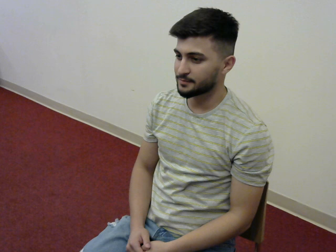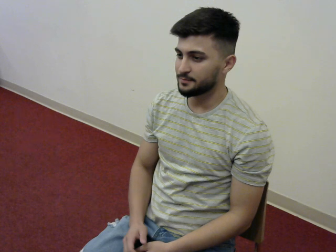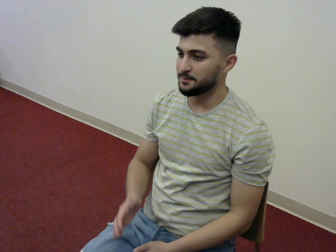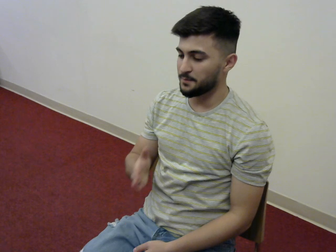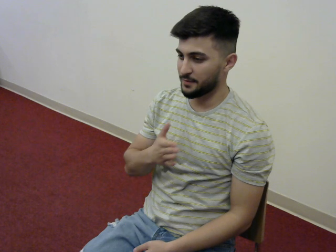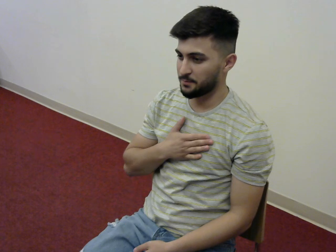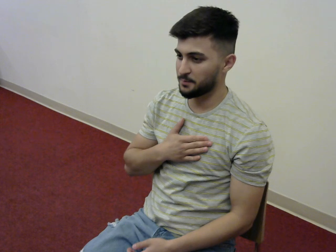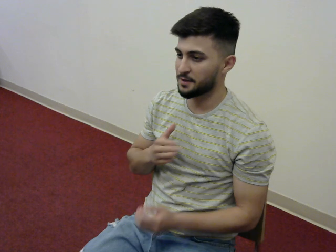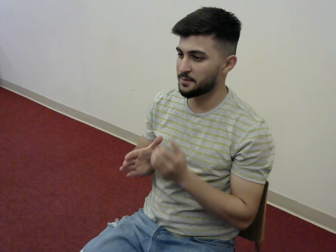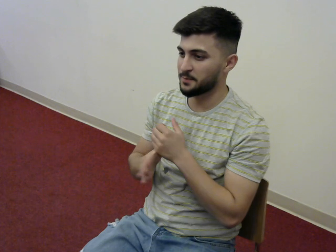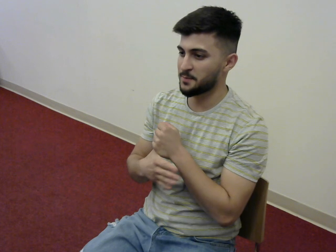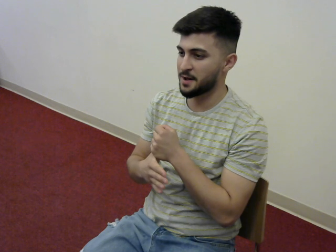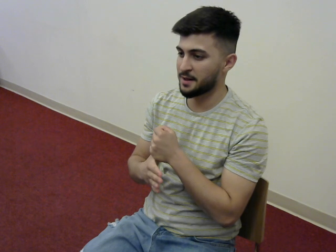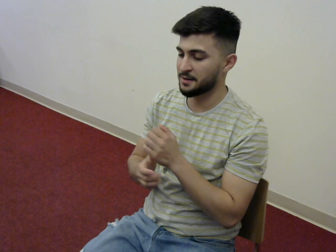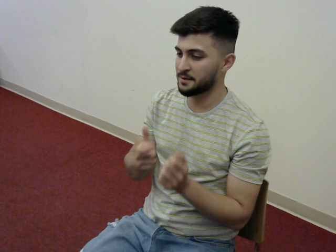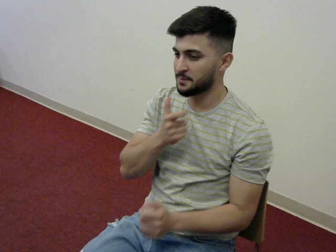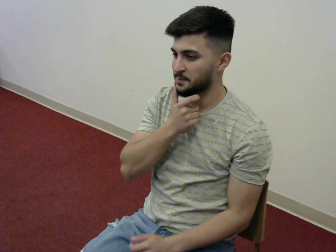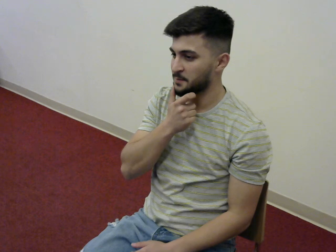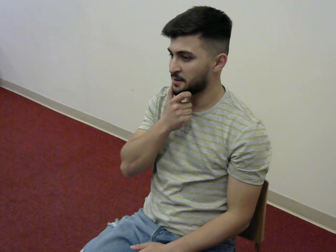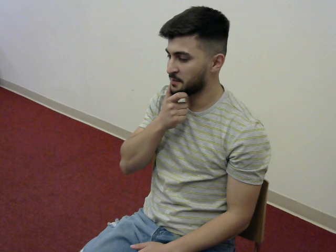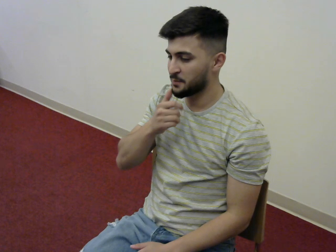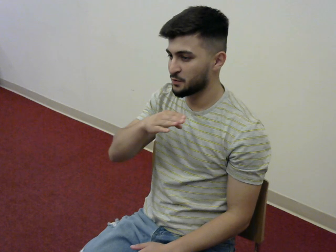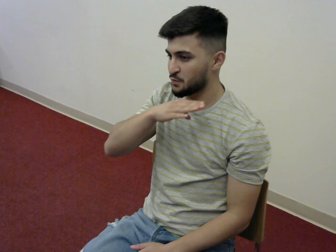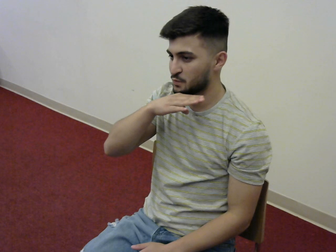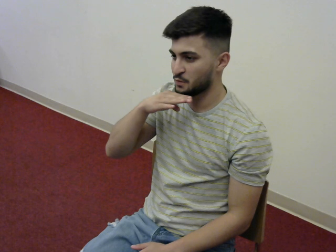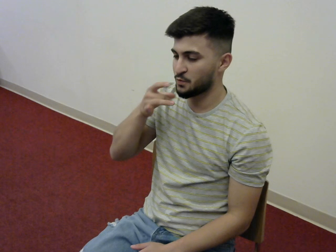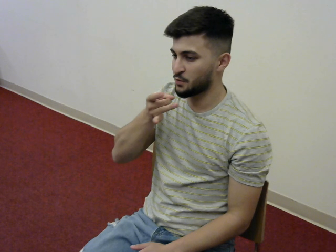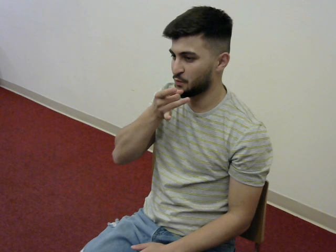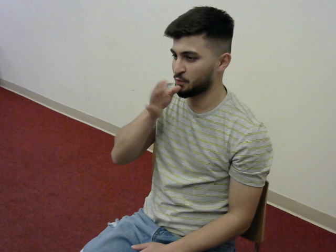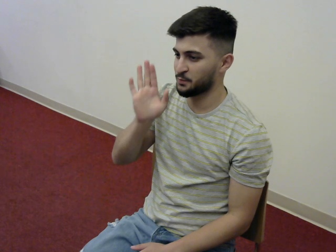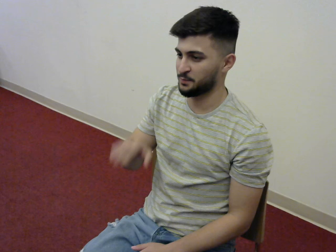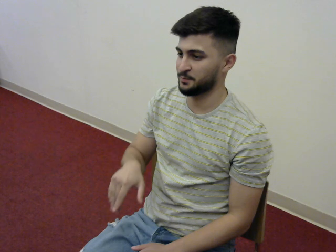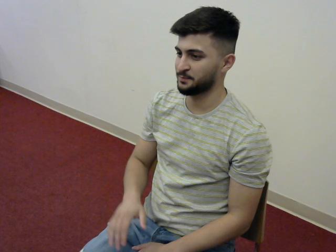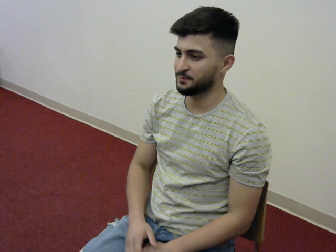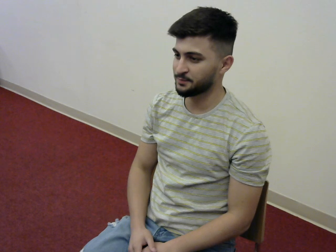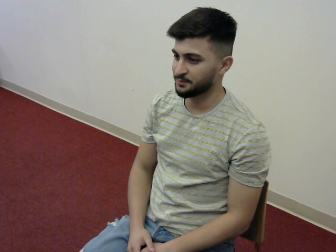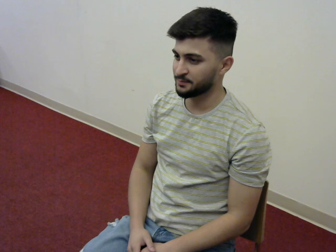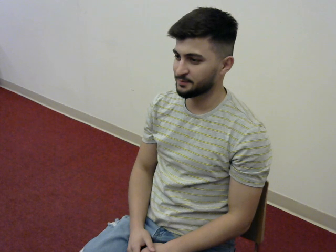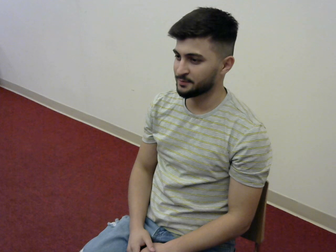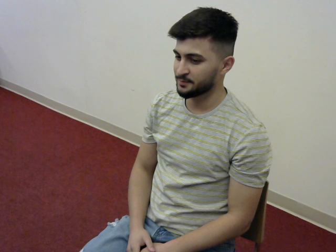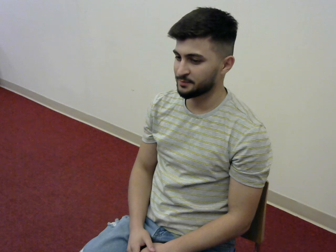Mənim balıqlara baxmaqdan çox xoşum gəlir